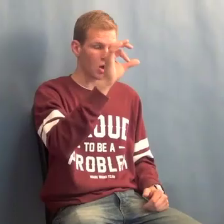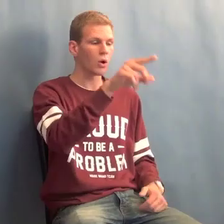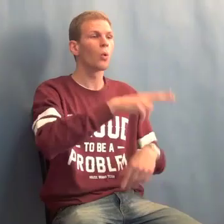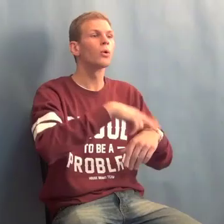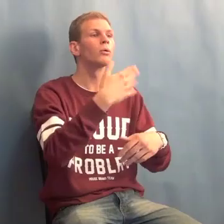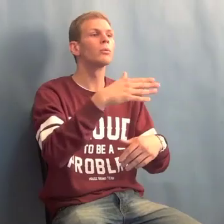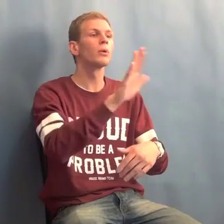O której kończysz?